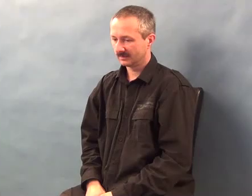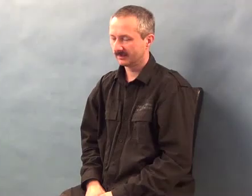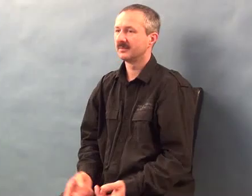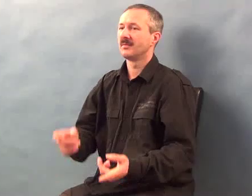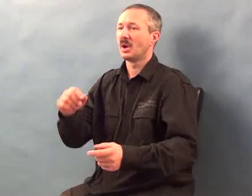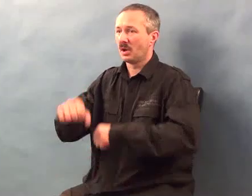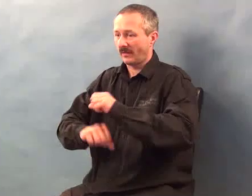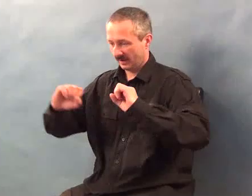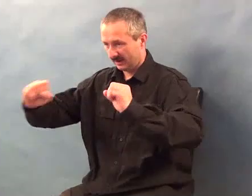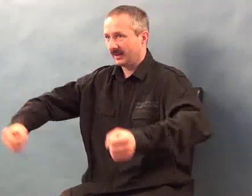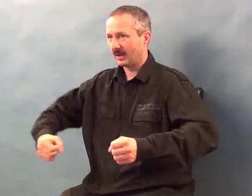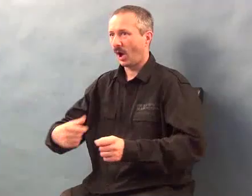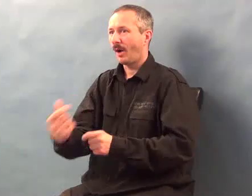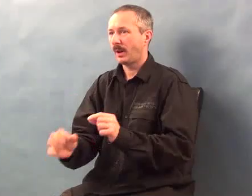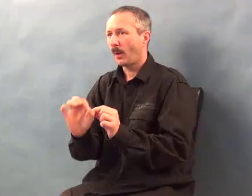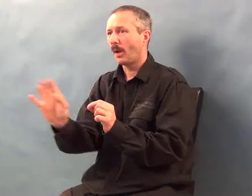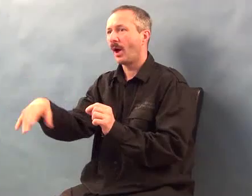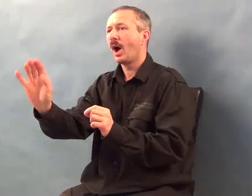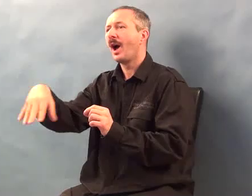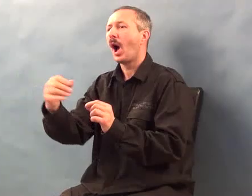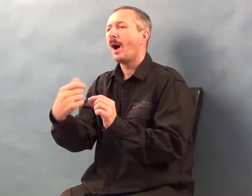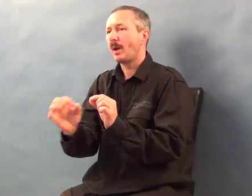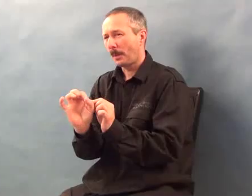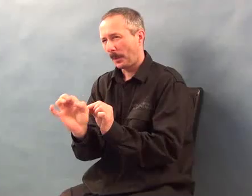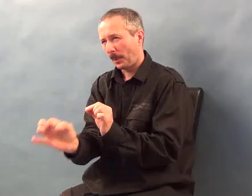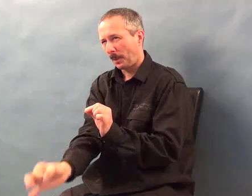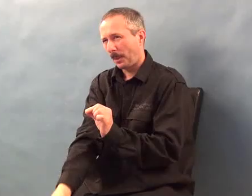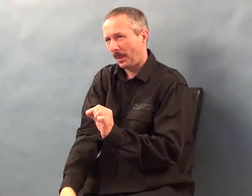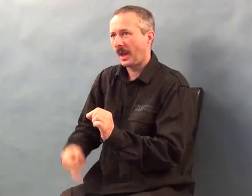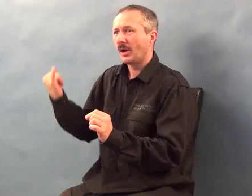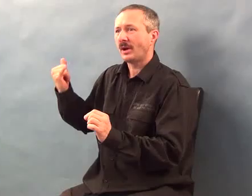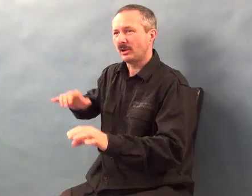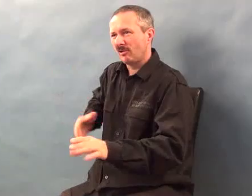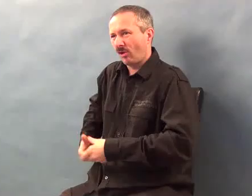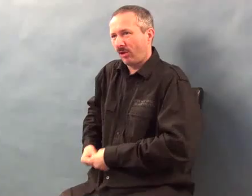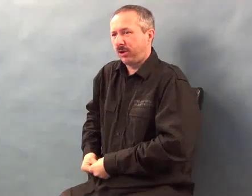Na rowerze sportowym, który ma cienkie koła, nie można wieźć dziecka, bo zniszczy się opony.